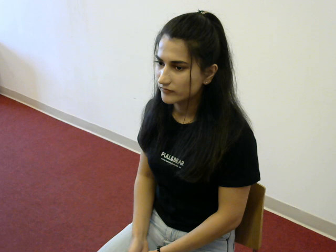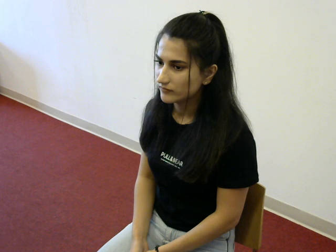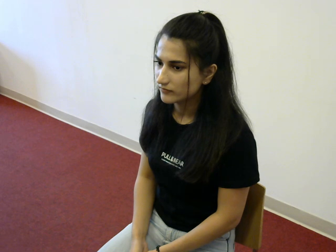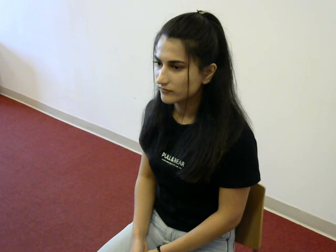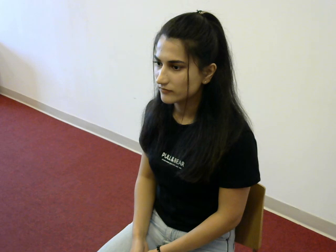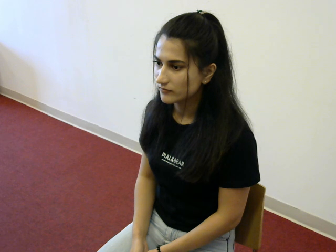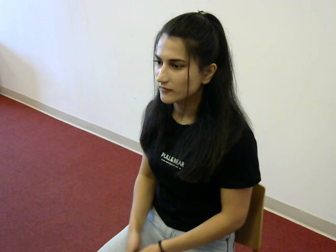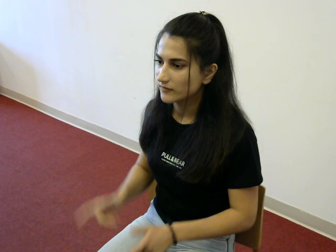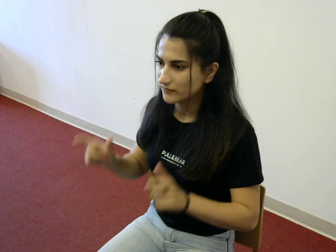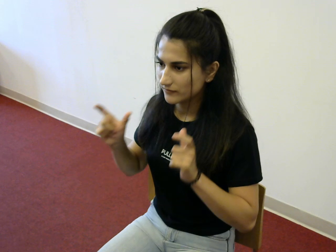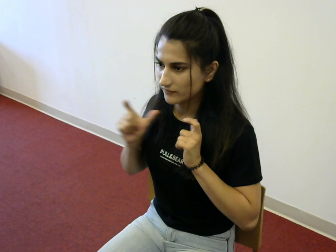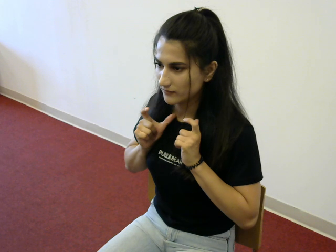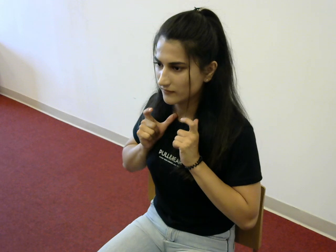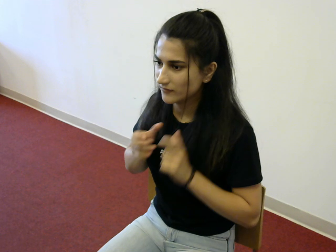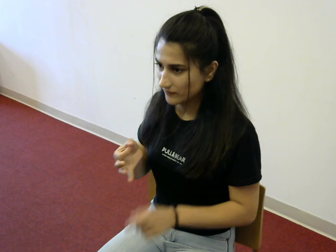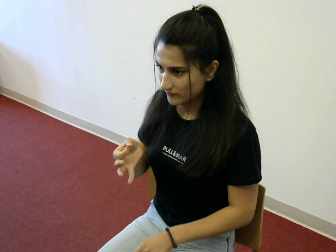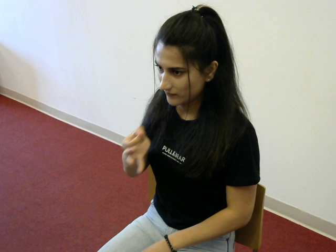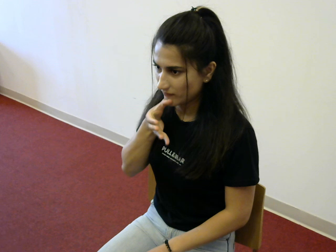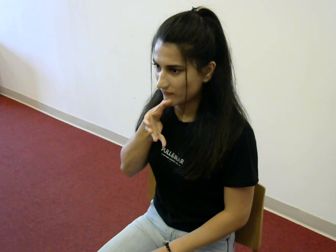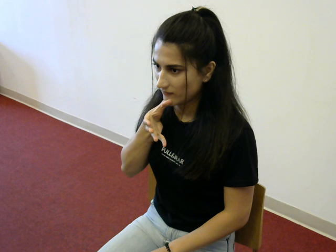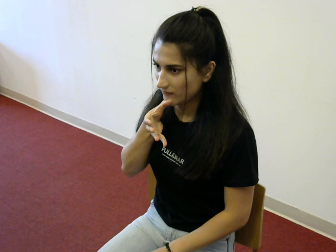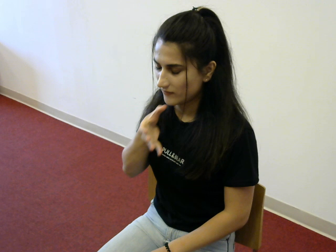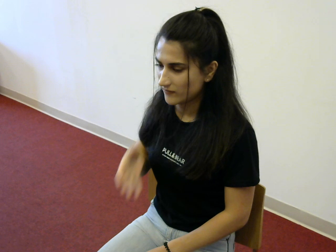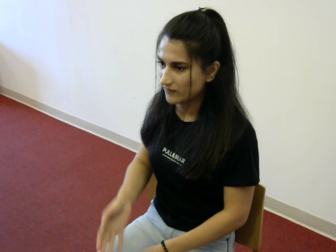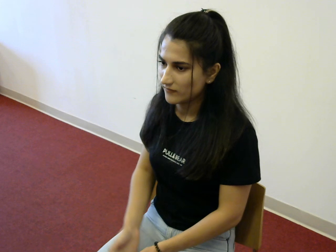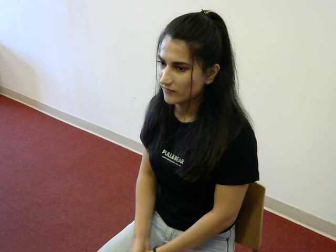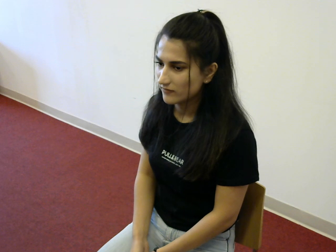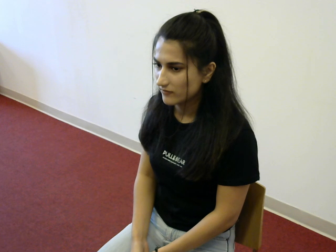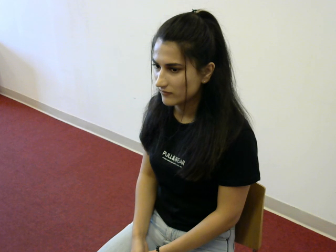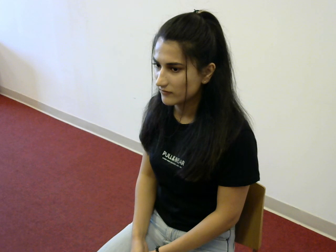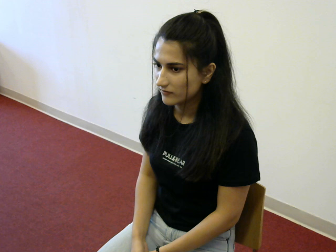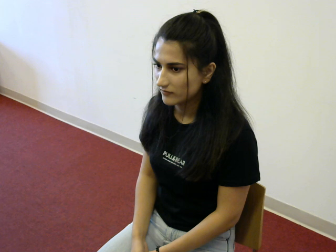Köynəyim xoşuna gəlir?